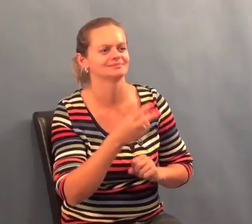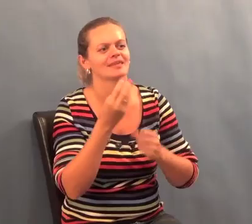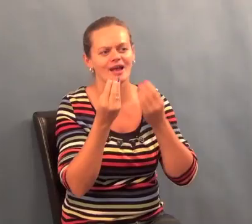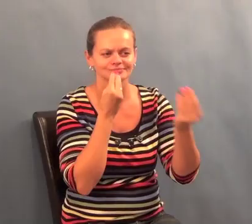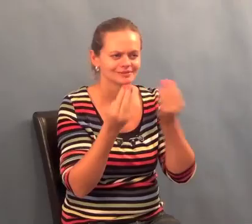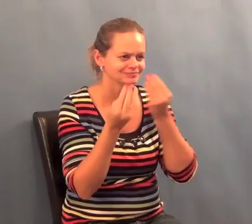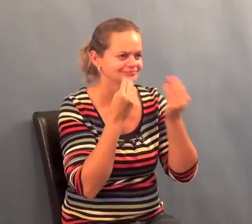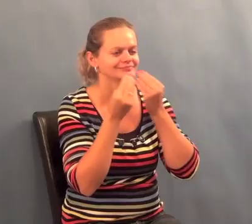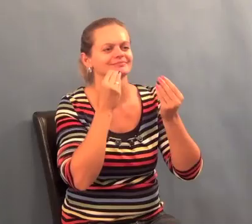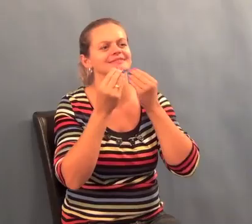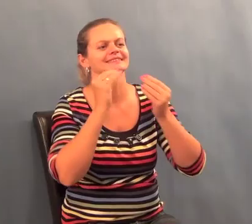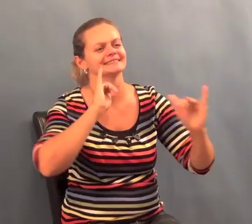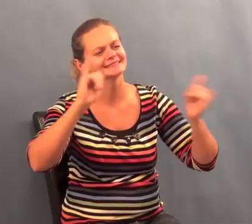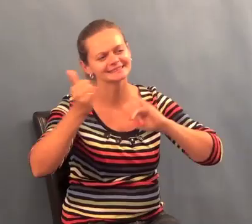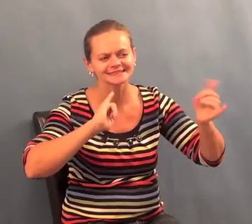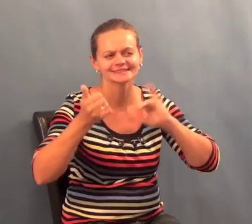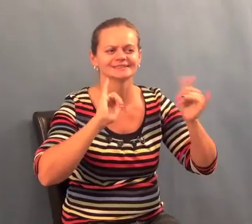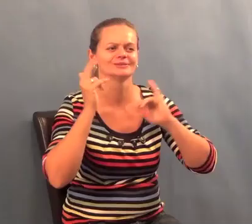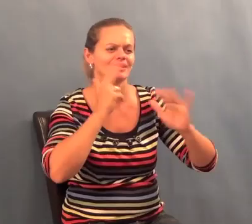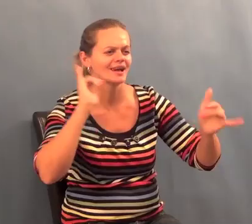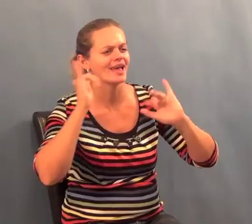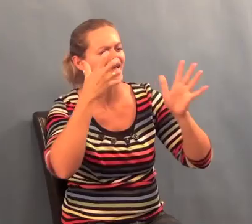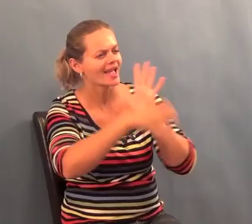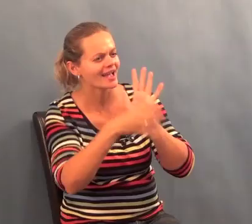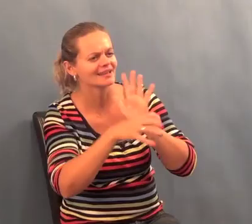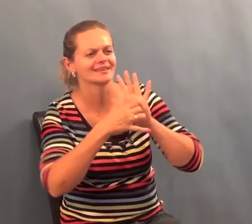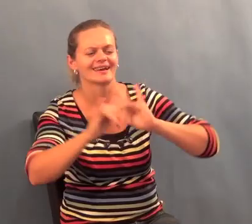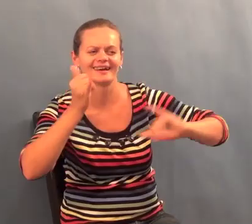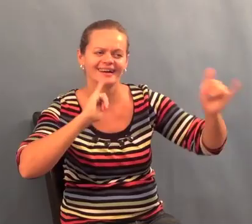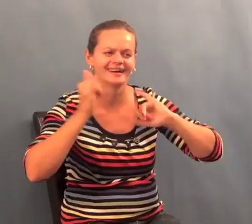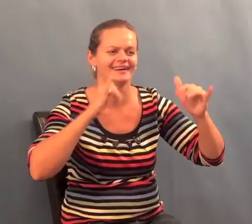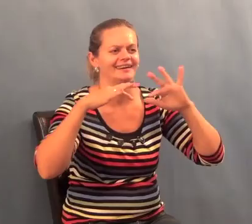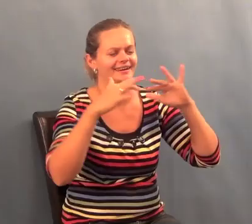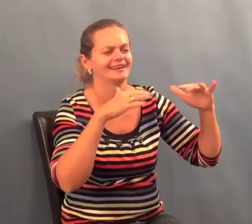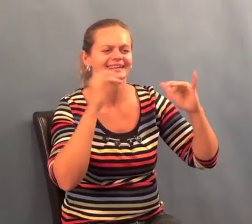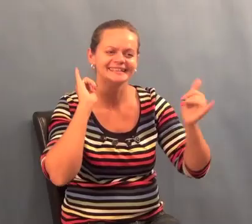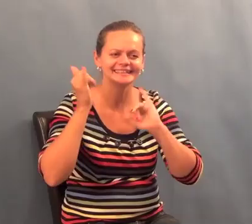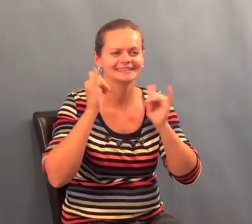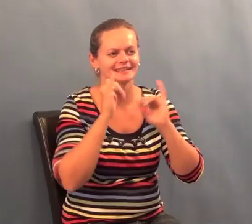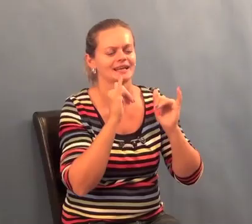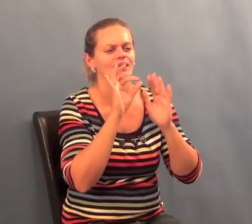Jedli, rozmawiali, gadali, dobrze się bawili.